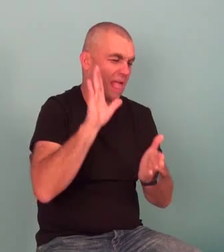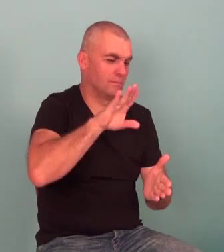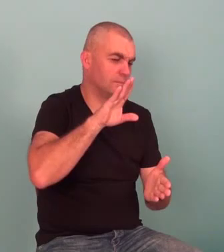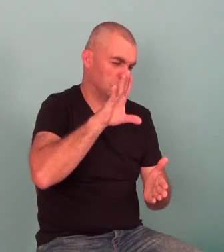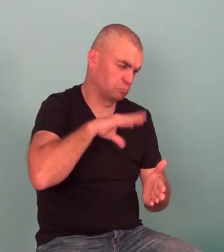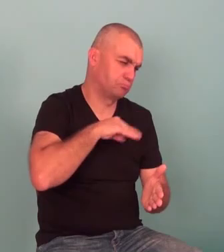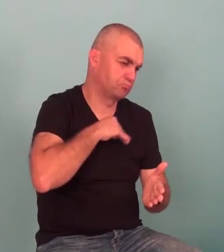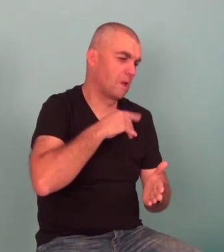Mogę.